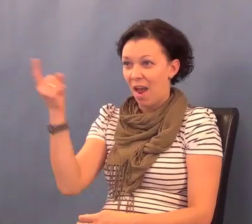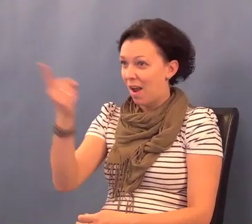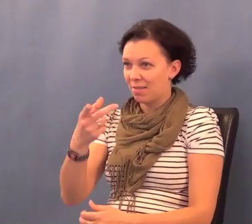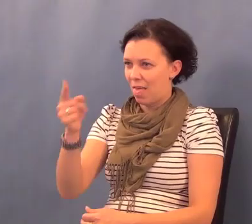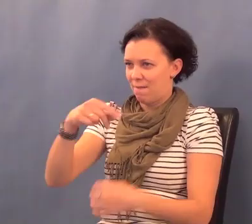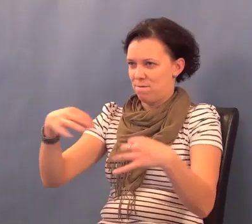Nie ma przekreślonego znaku.